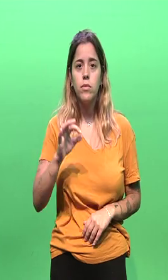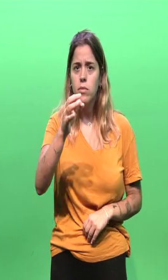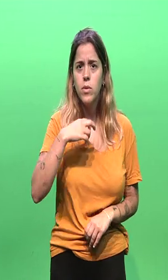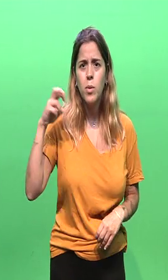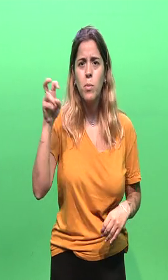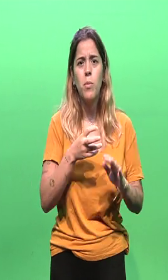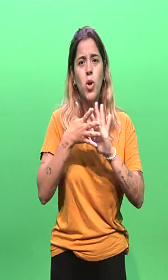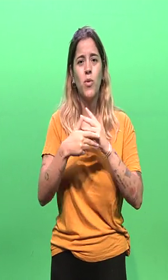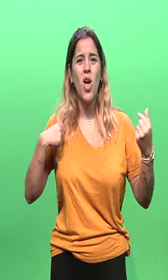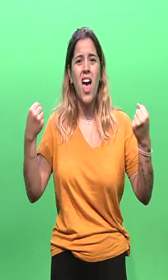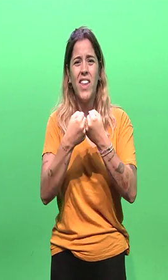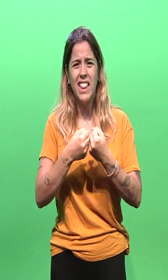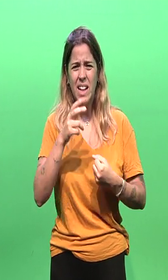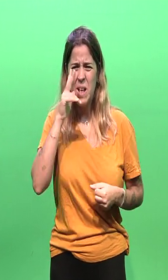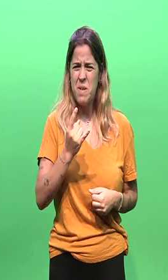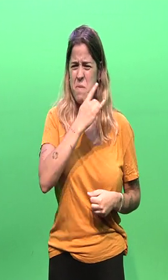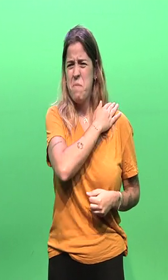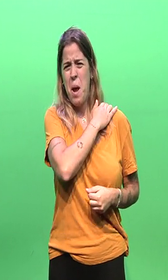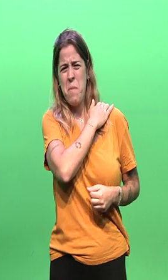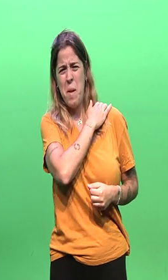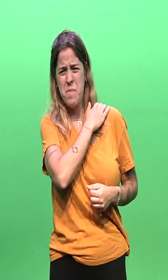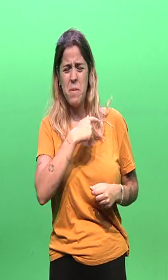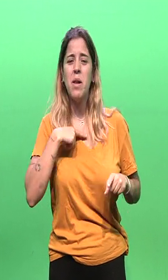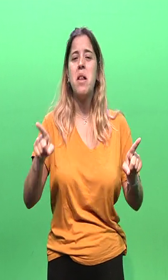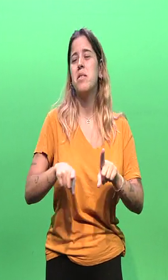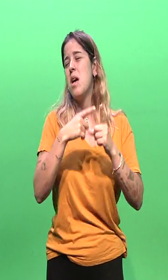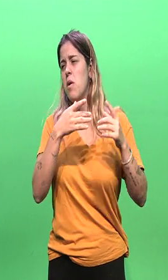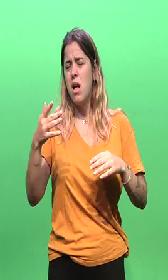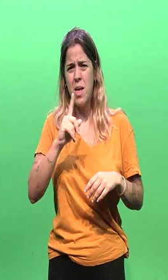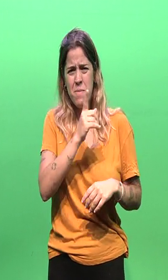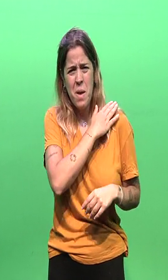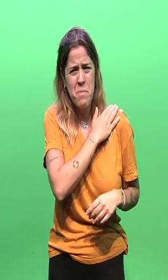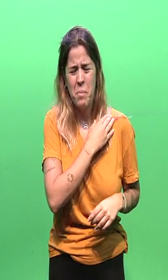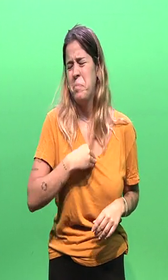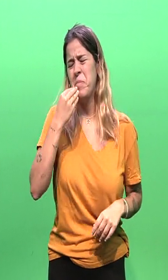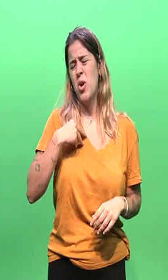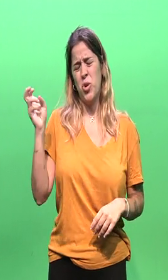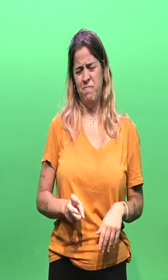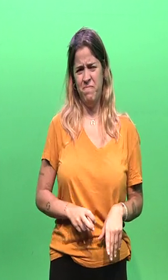Sí, vinc perquè vaig tenir un accident i em vaig fer mal a l'esquena. No vaig fer massa cas, però encara em fa mal, així que he pensat que era millor venir.